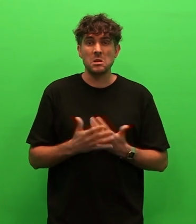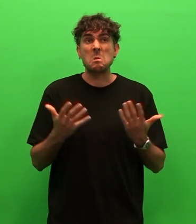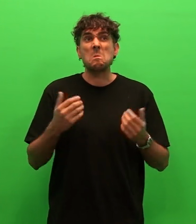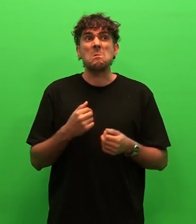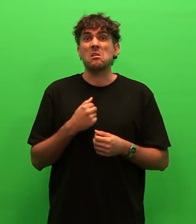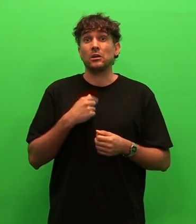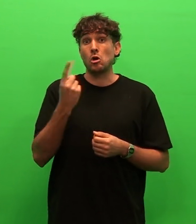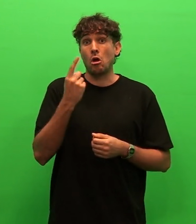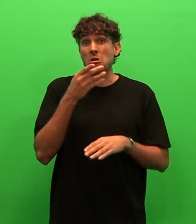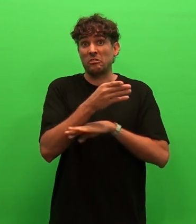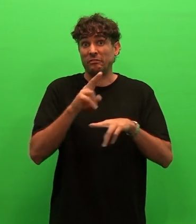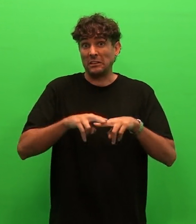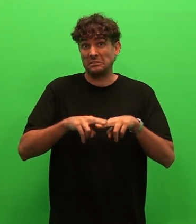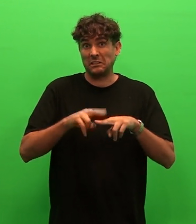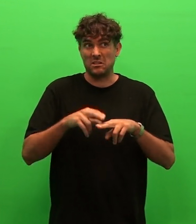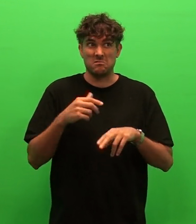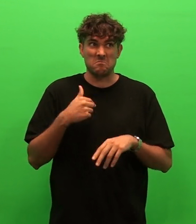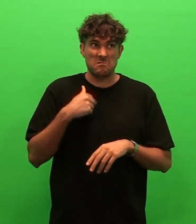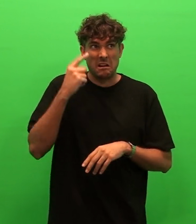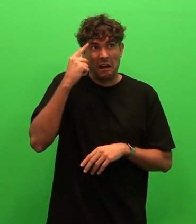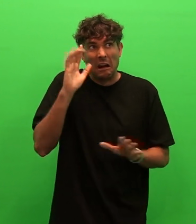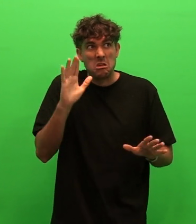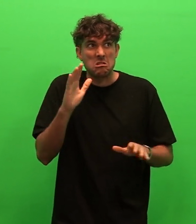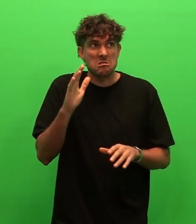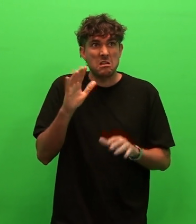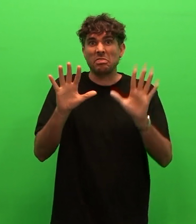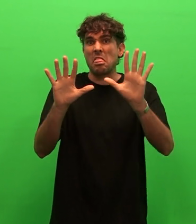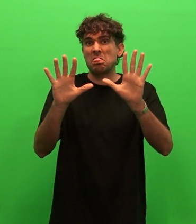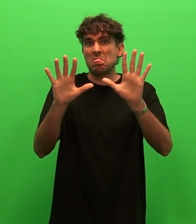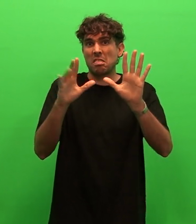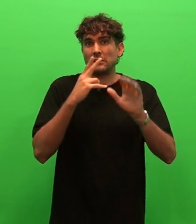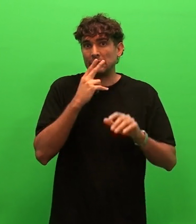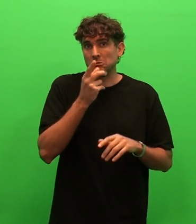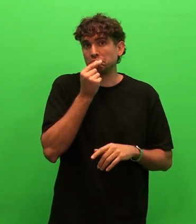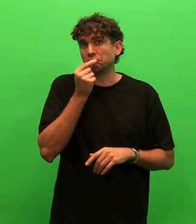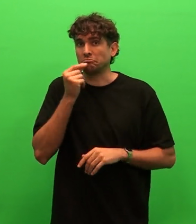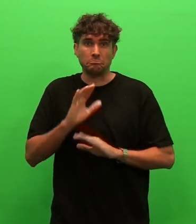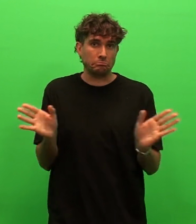Bé, només si vaig a alguna festa, crec que puc fumar unes deu cigarretes i ja està.